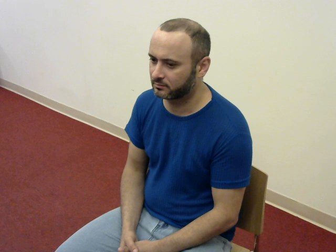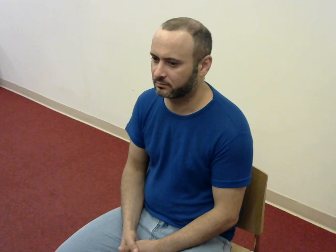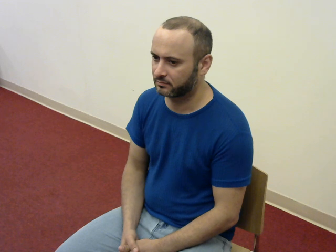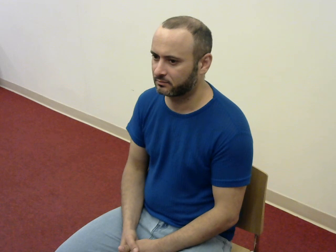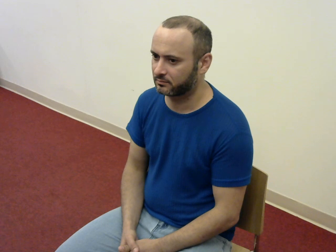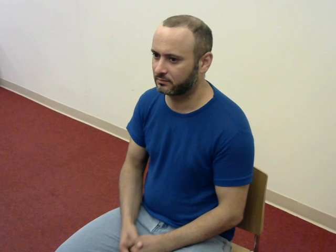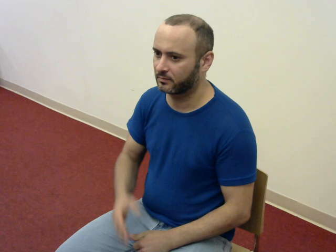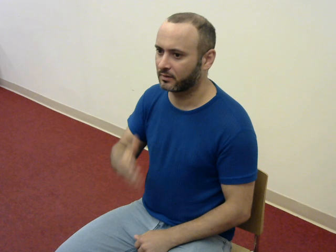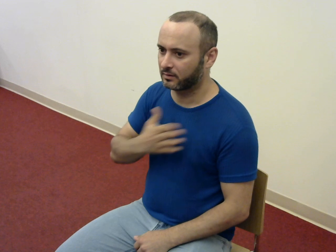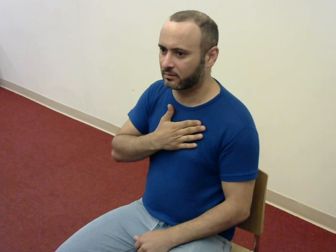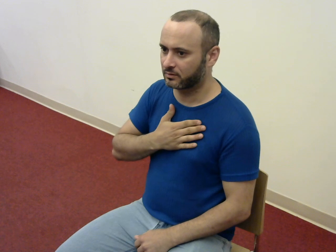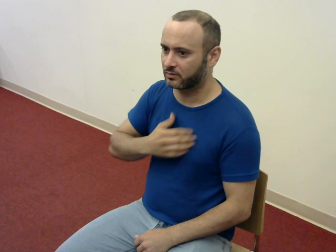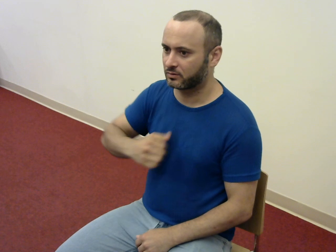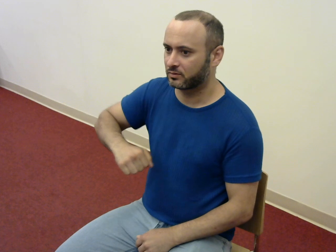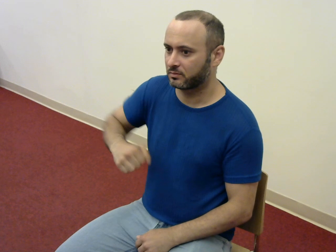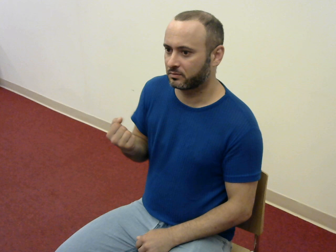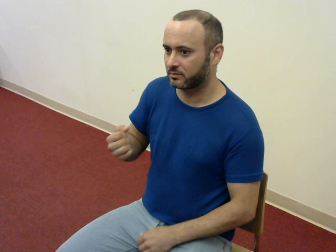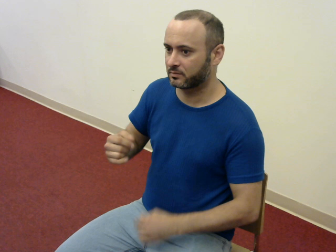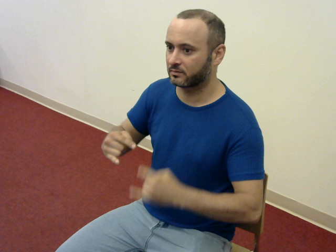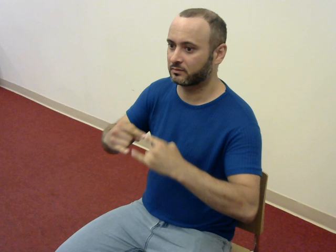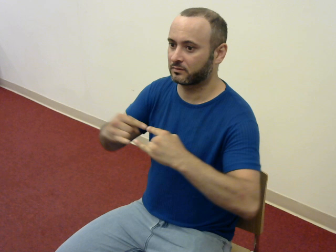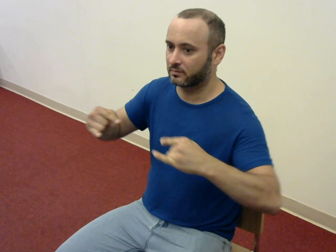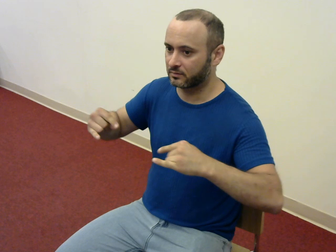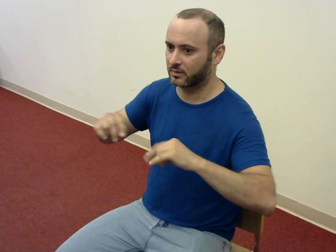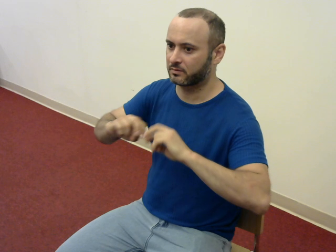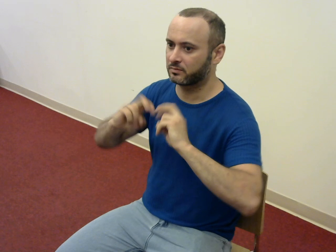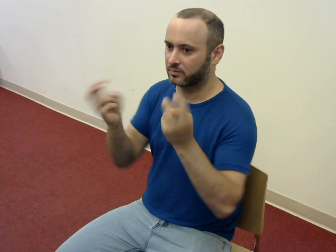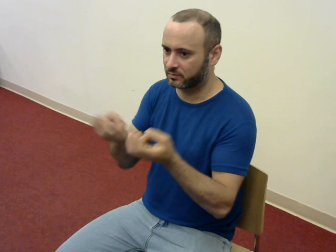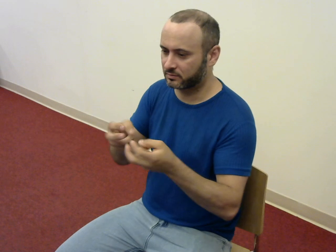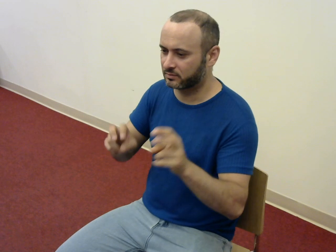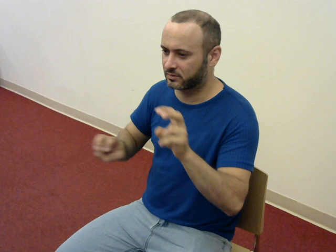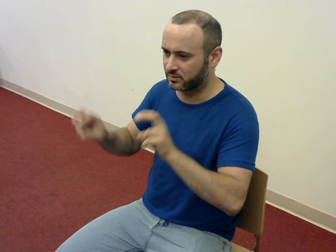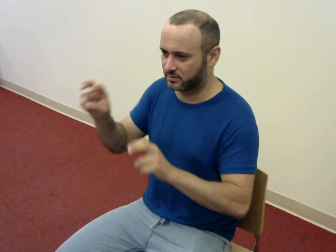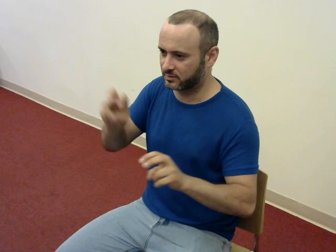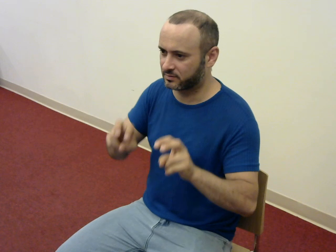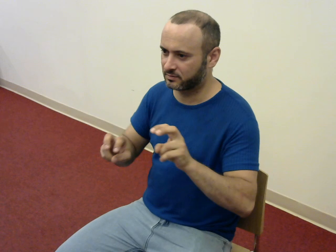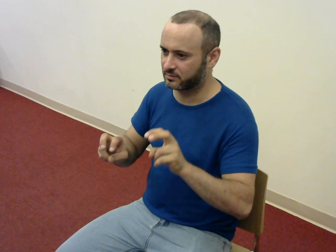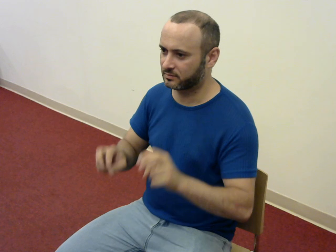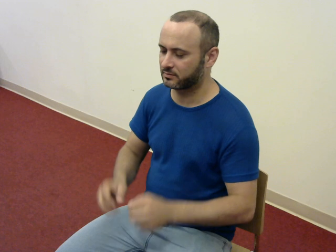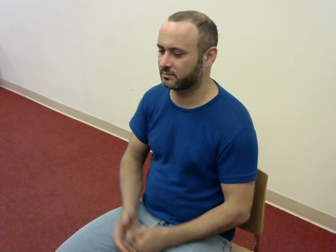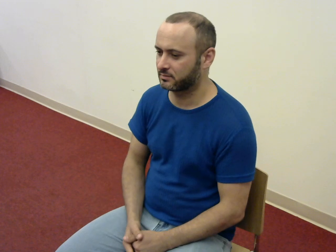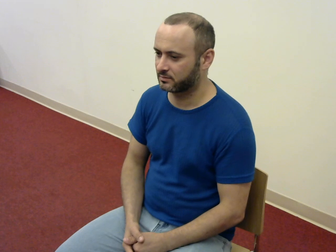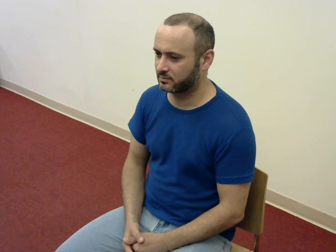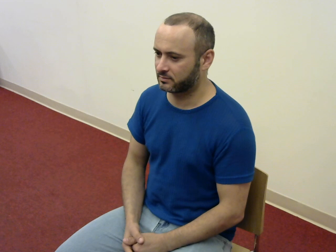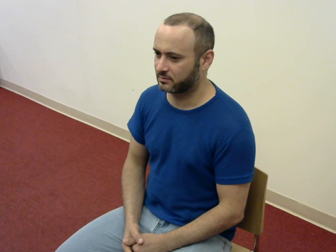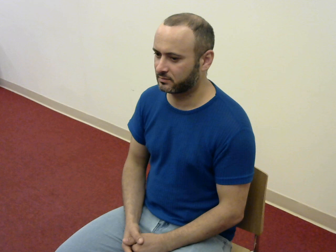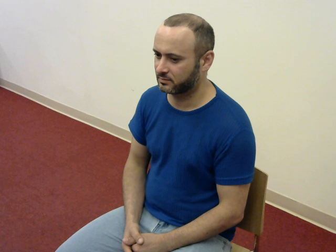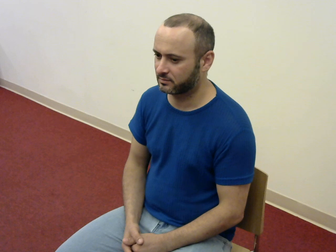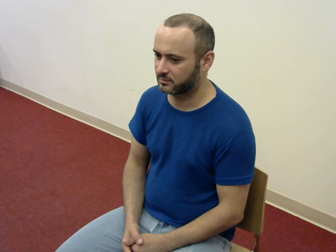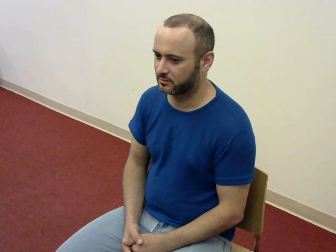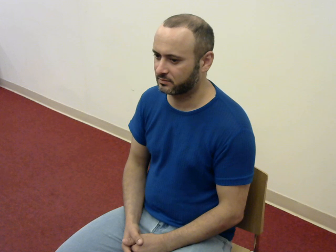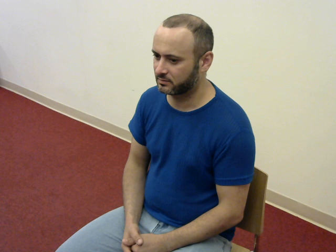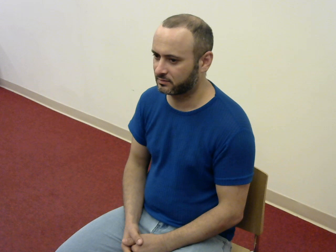Mən dostlarımın olduğu masanı axtarıram